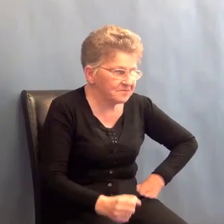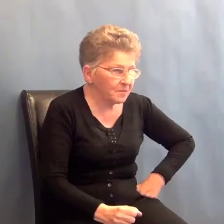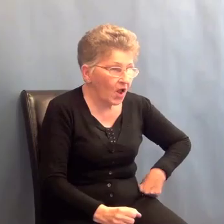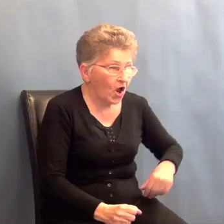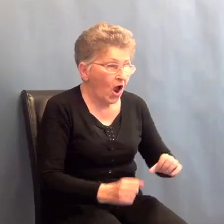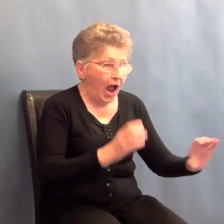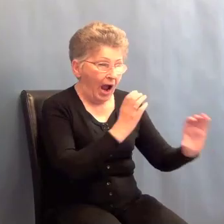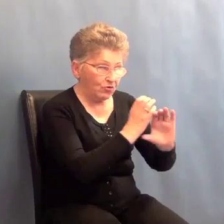Autobus.